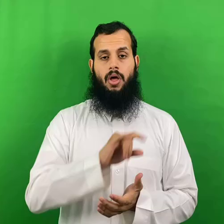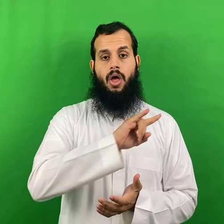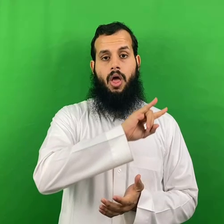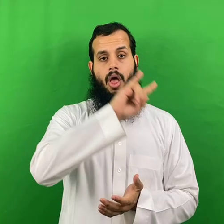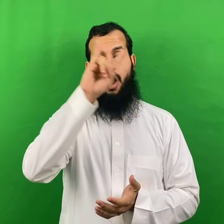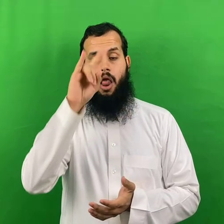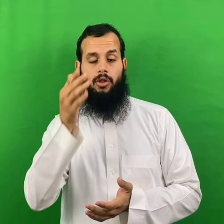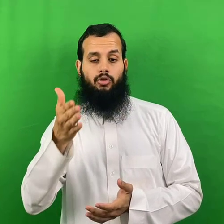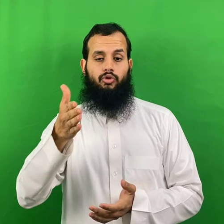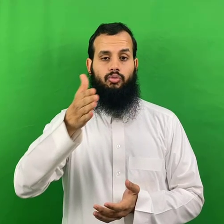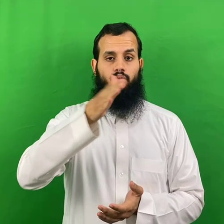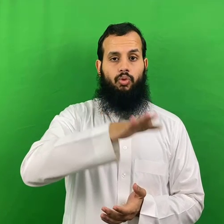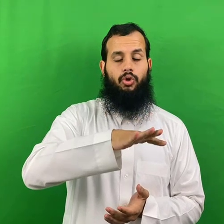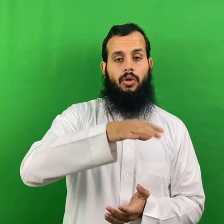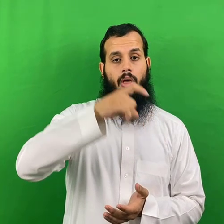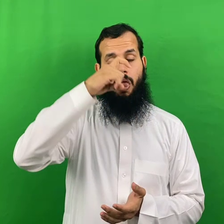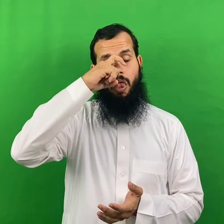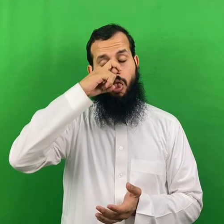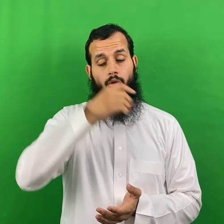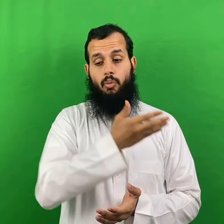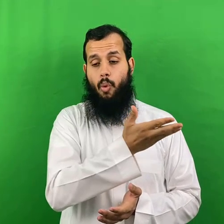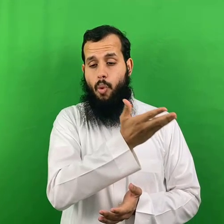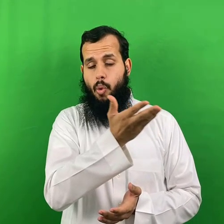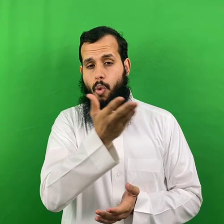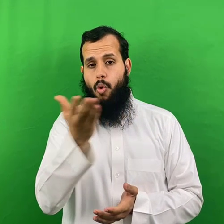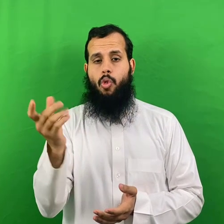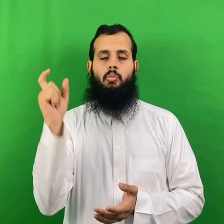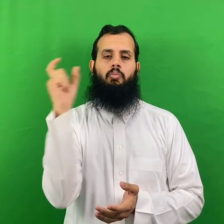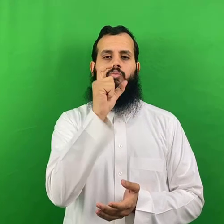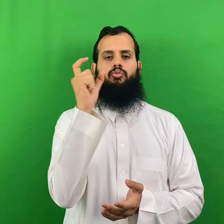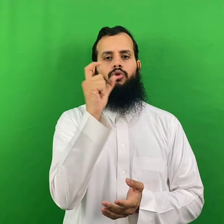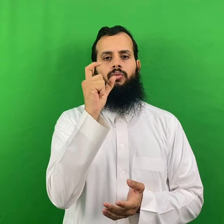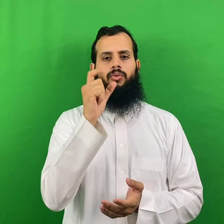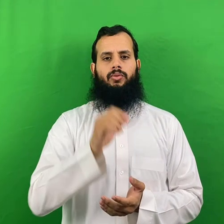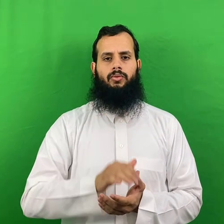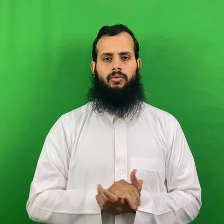لا تموتن الا وانتم مسلمون